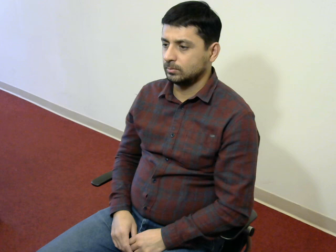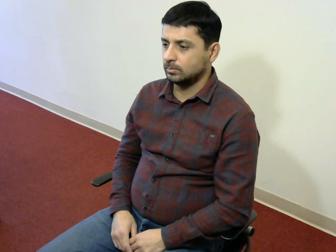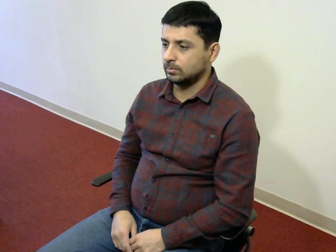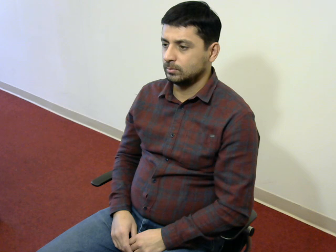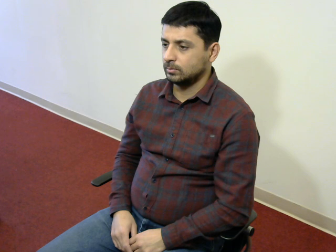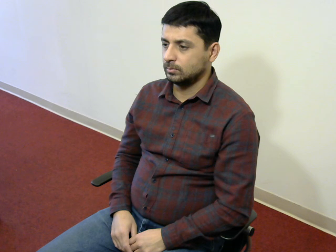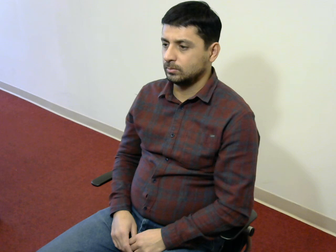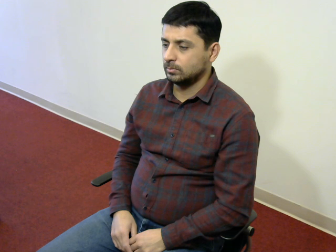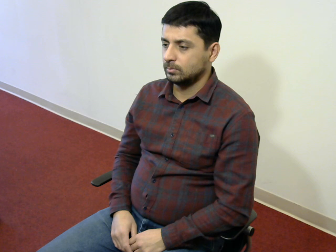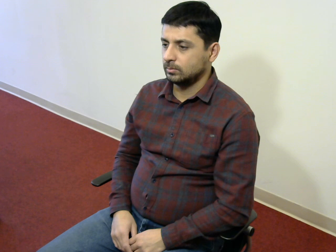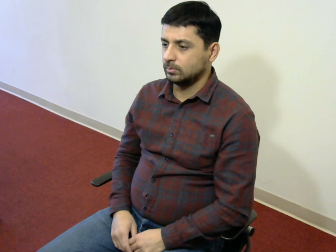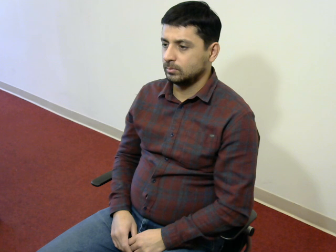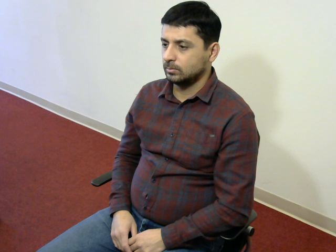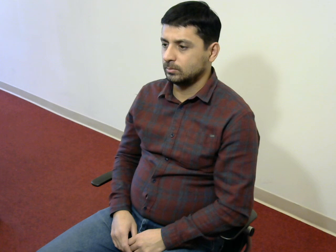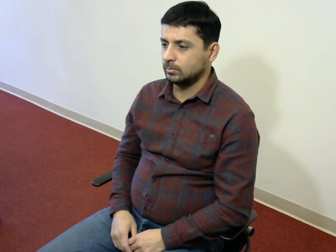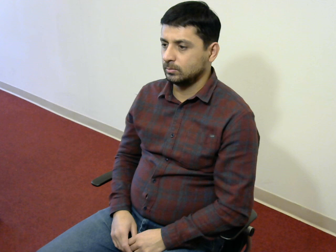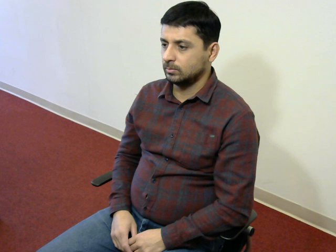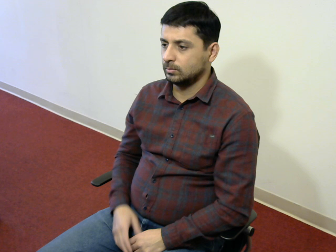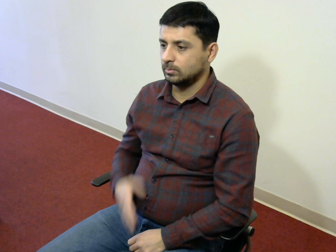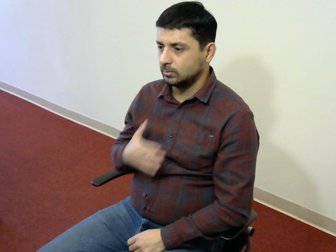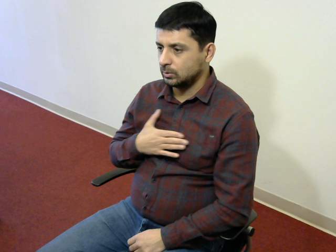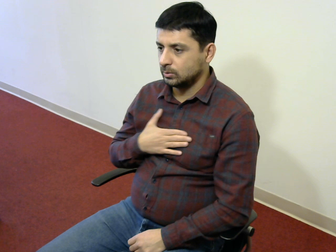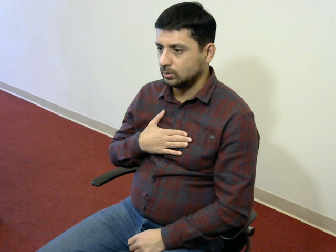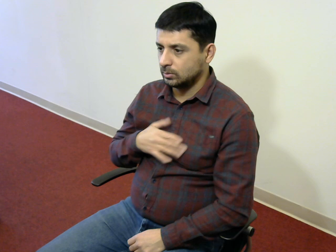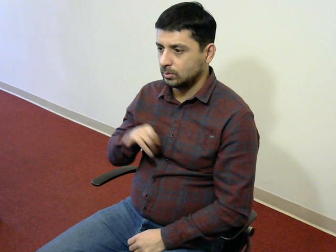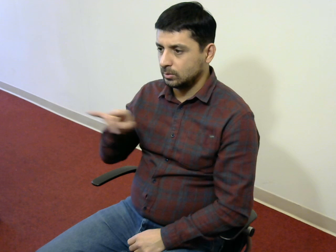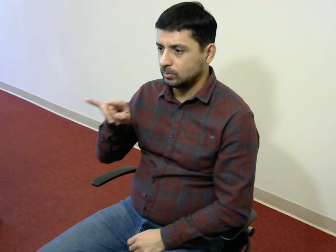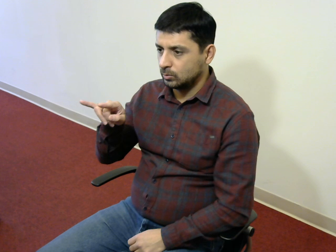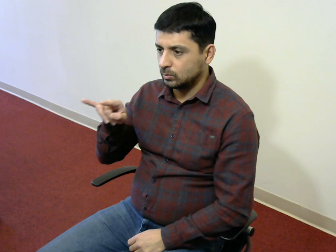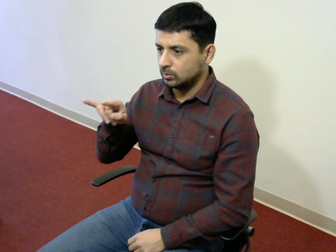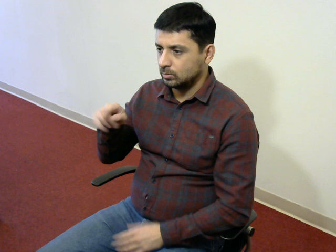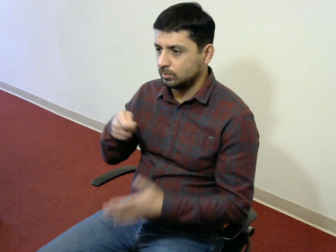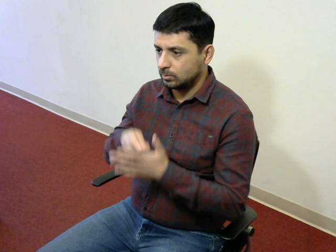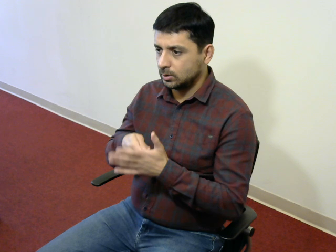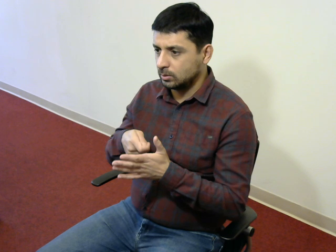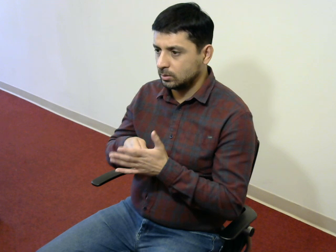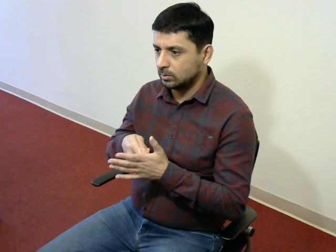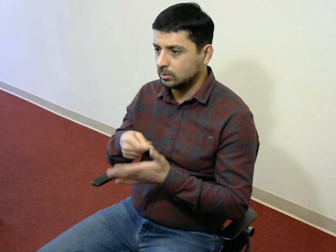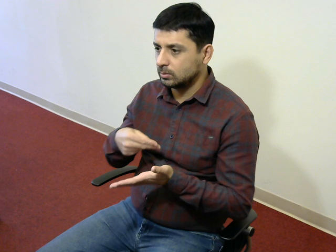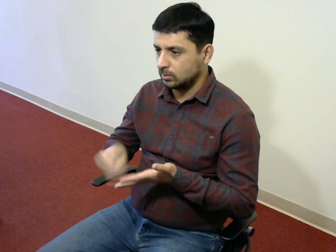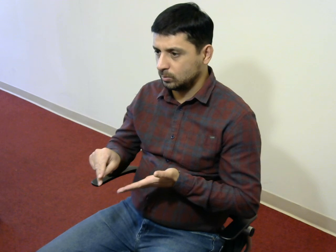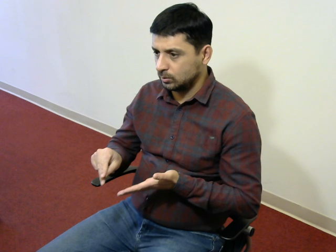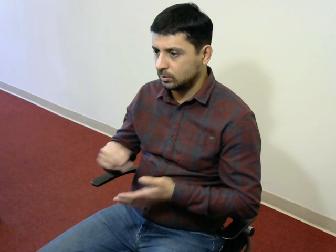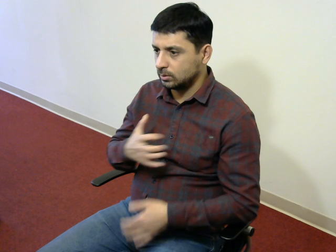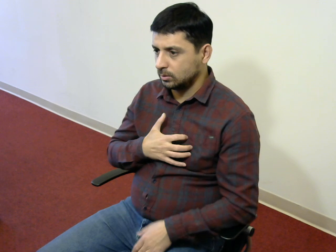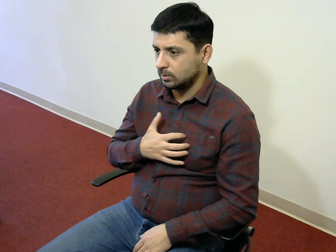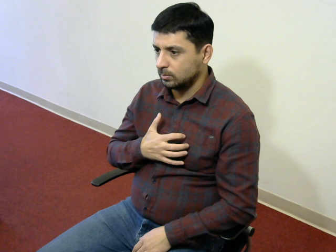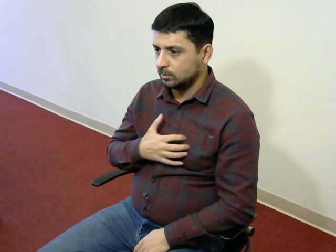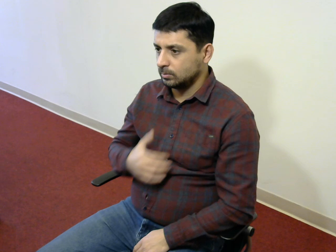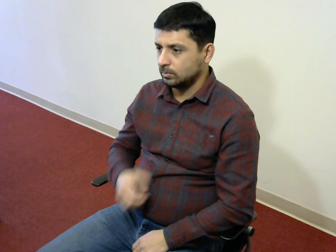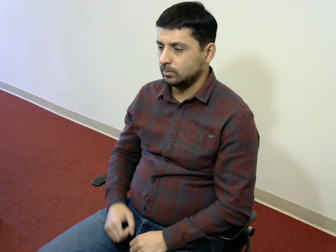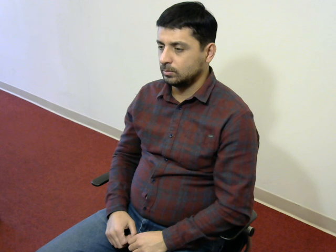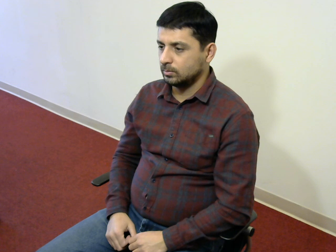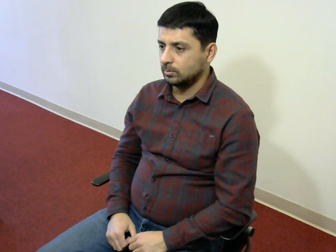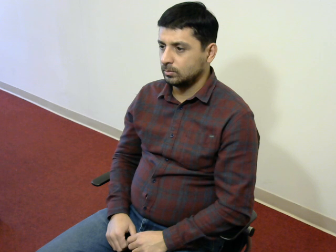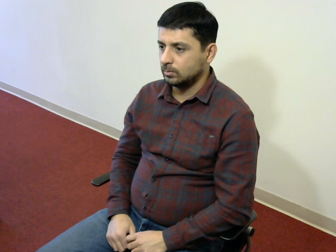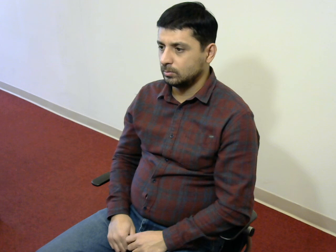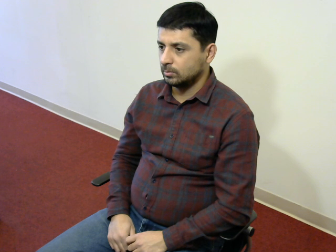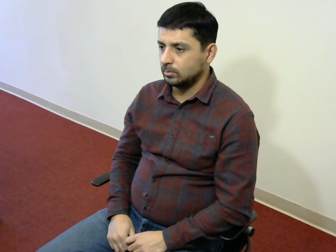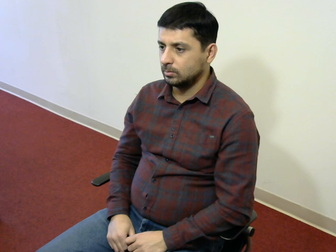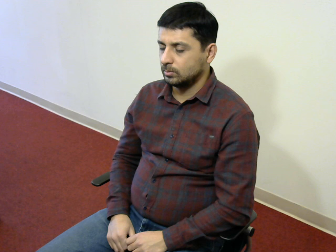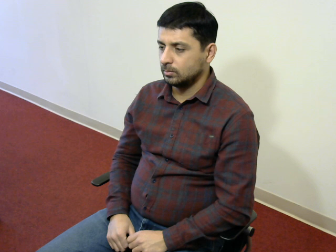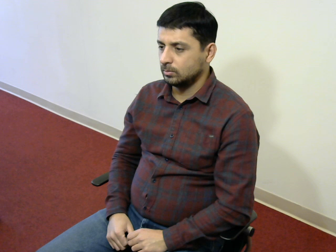Mən təyyarə bileti almaq istəyirəm